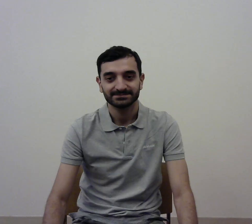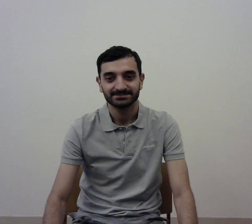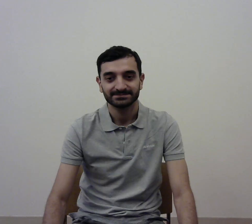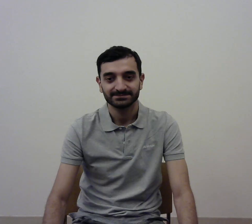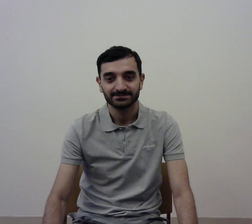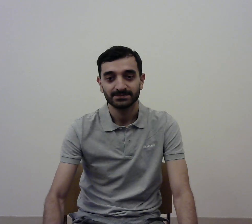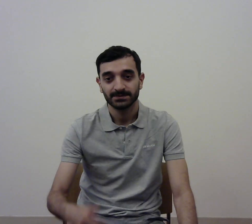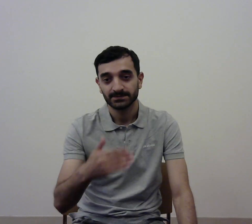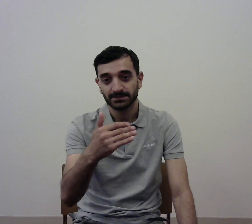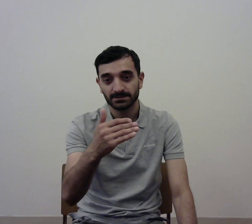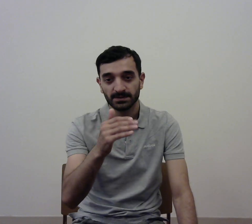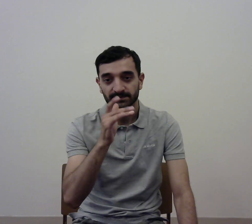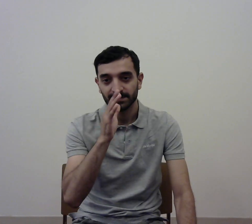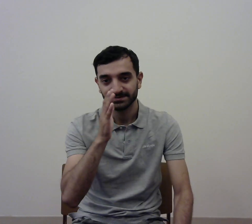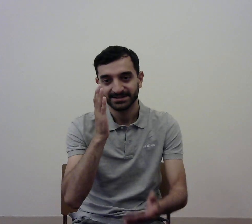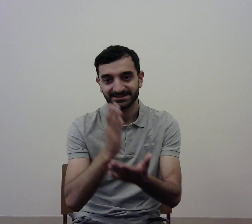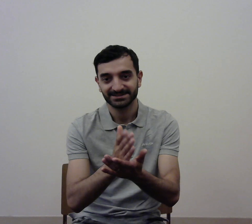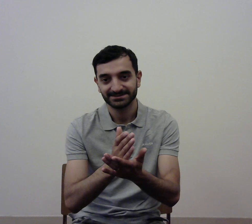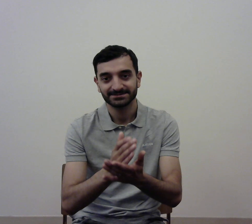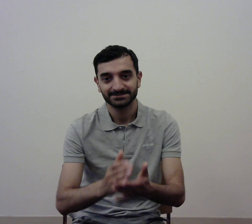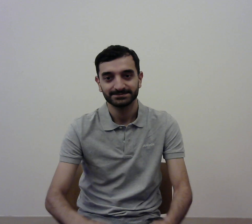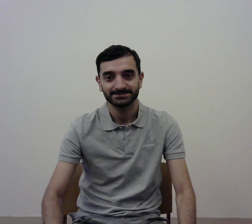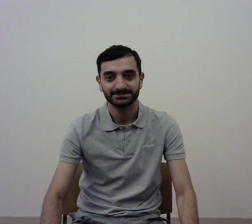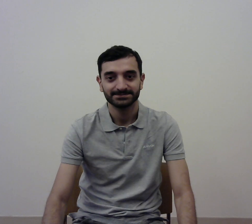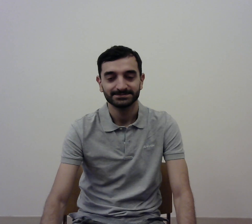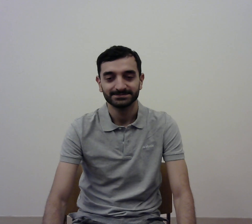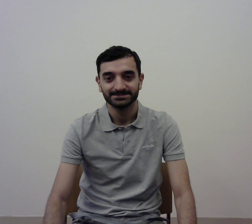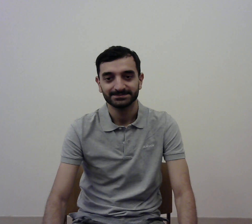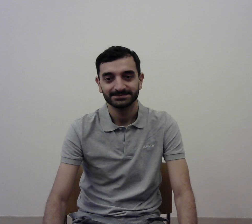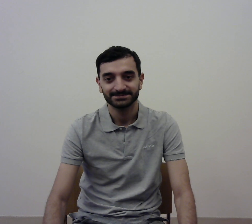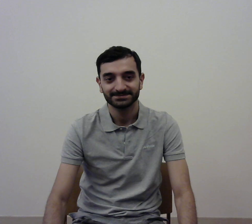Sizin vaxtınız var?